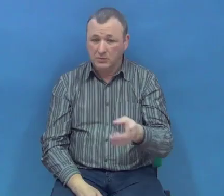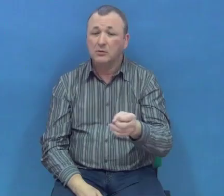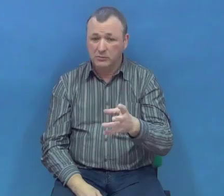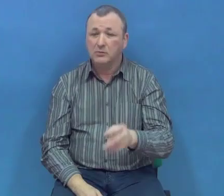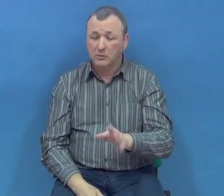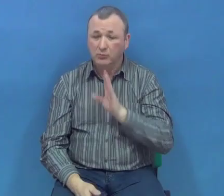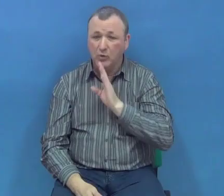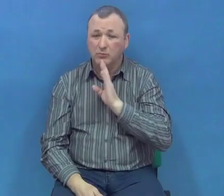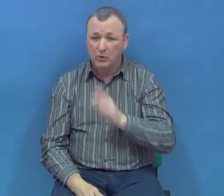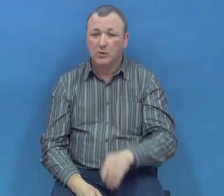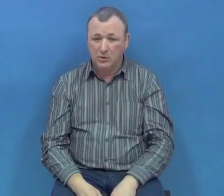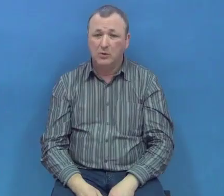Tak, to jest podobne.